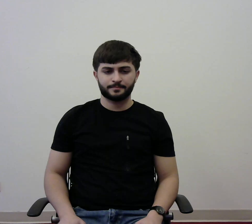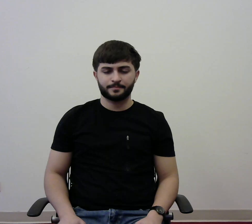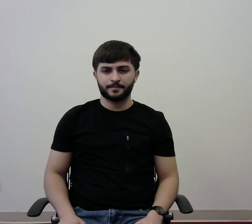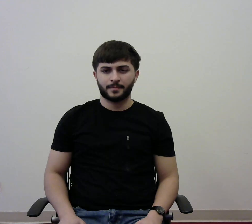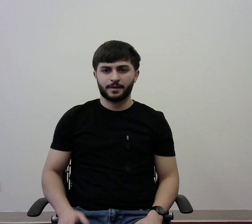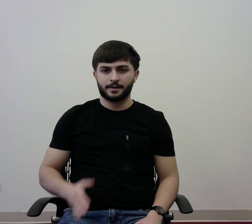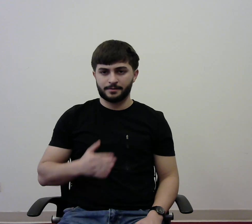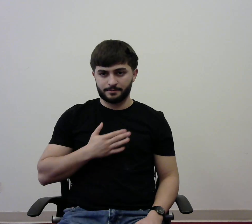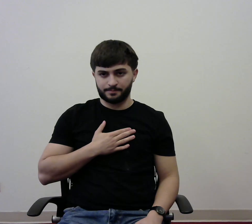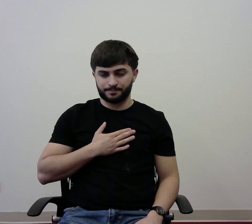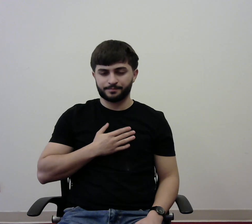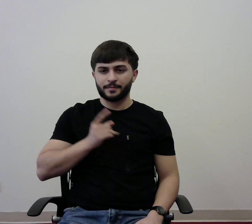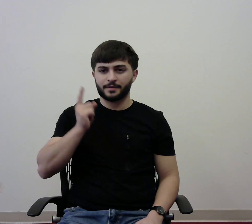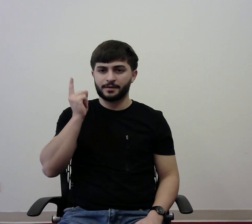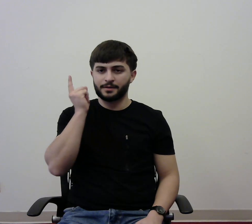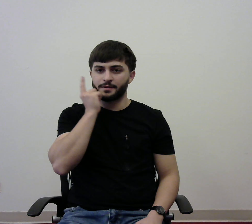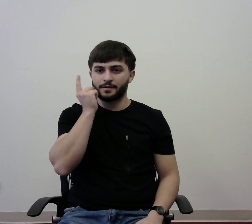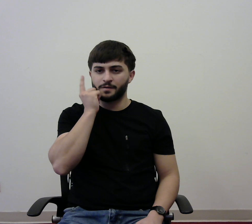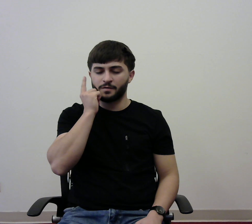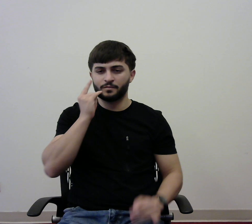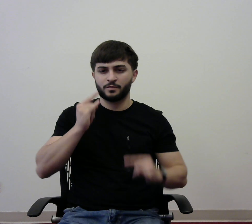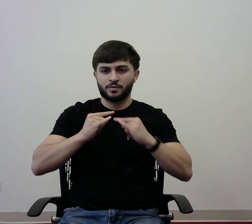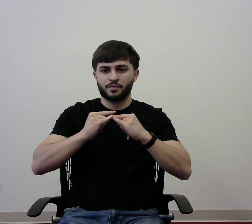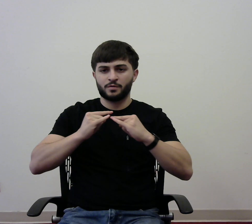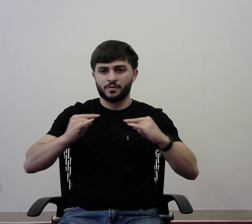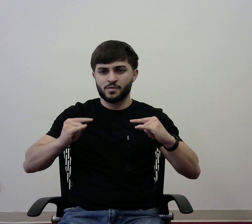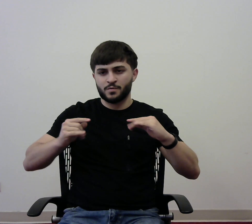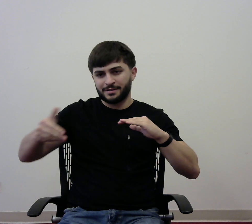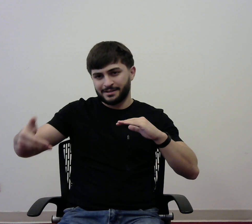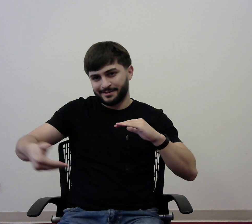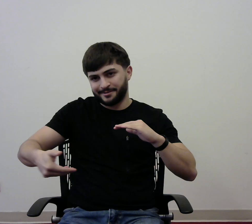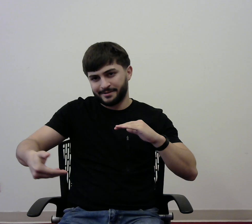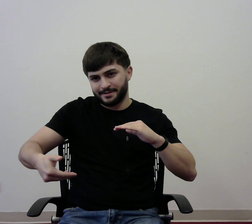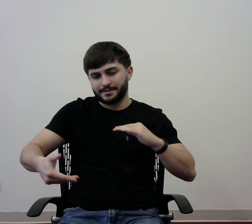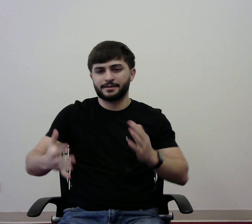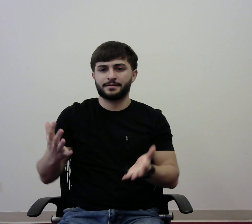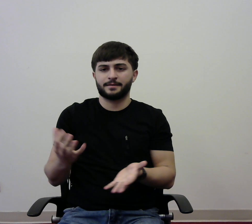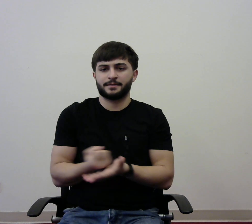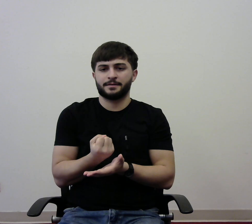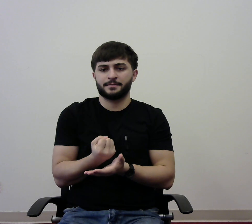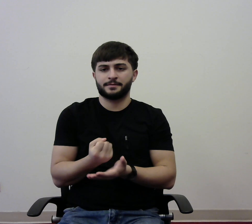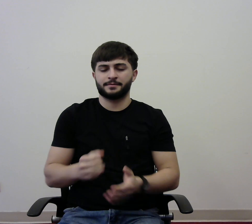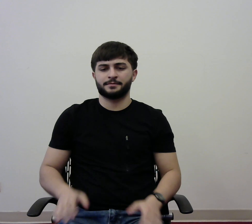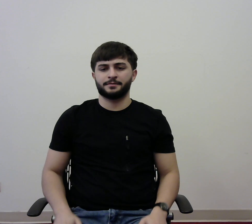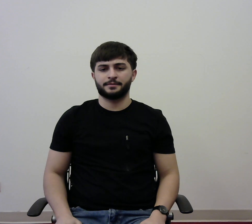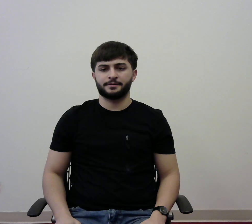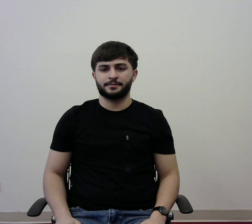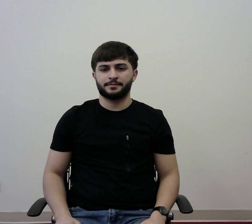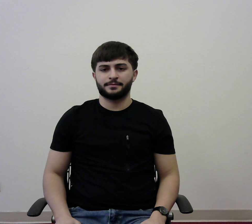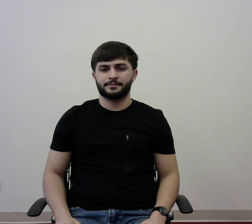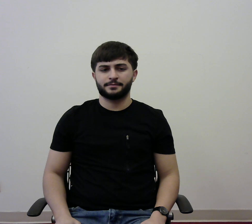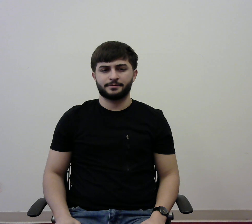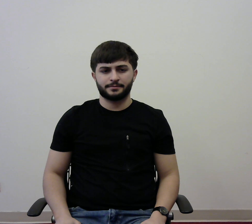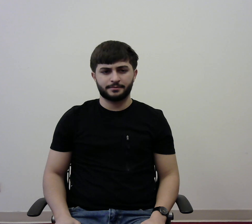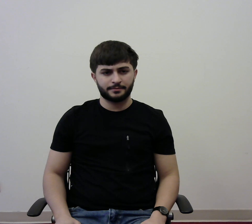Mən telefonumu stolun altından tapdım